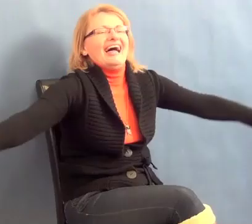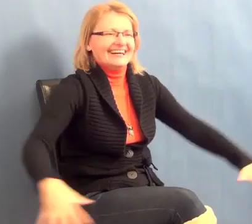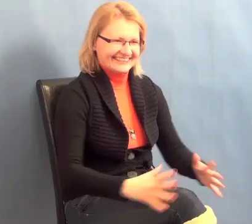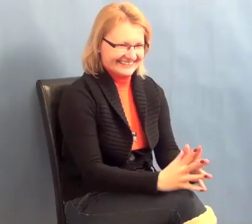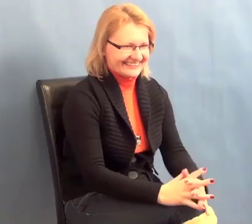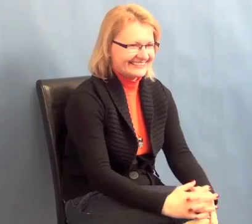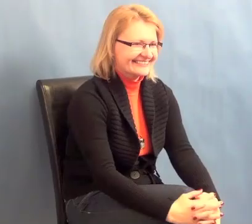Kota odrzuciło.